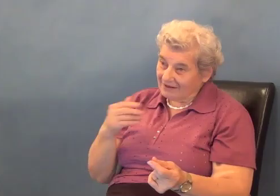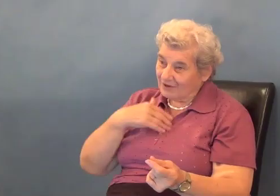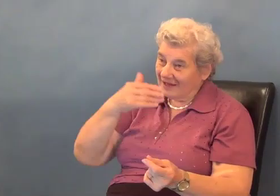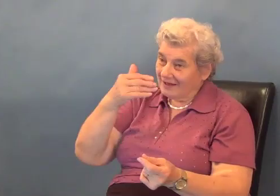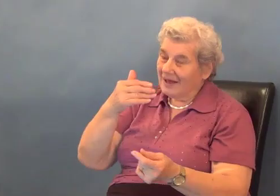To ja nie wiem.